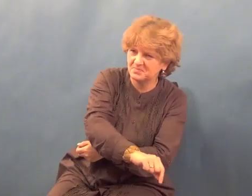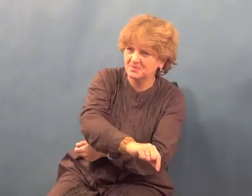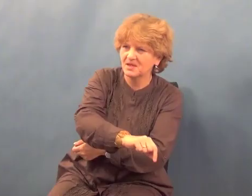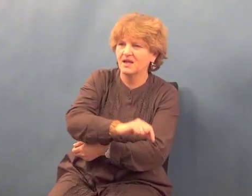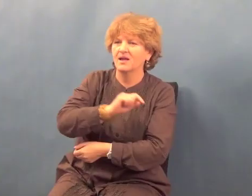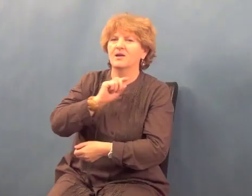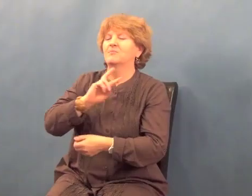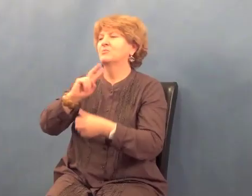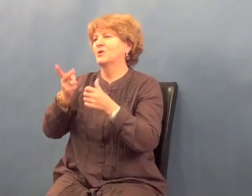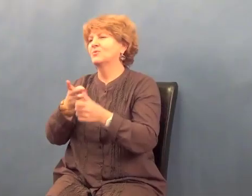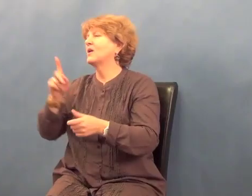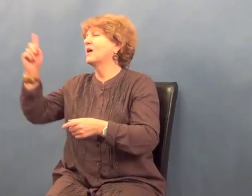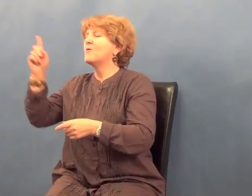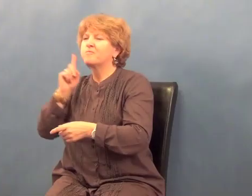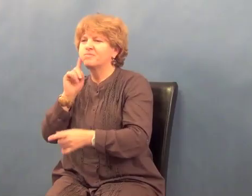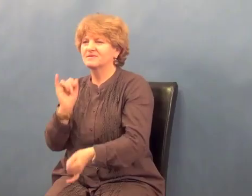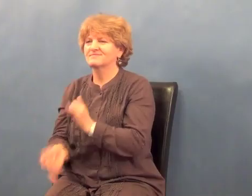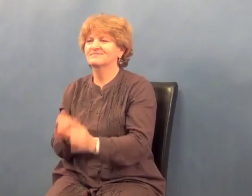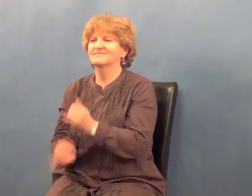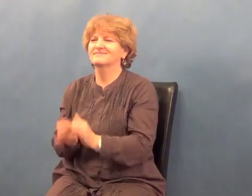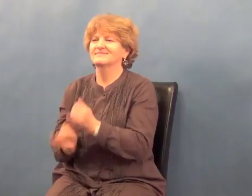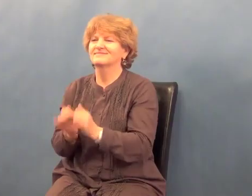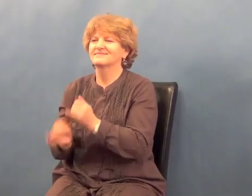Potem nadjeżdża następna osoba - to chłopiec na rowerze.